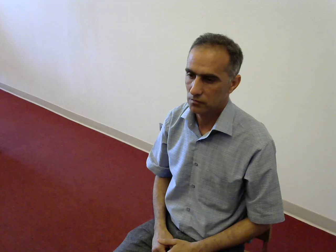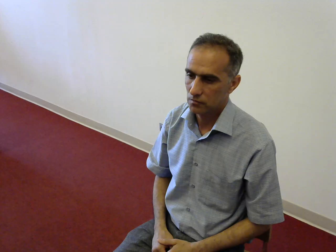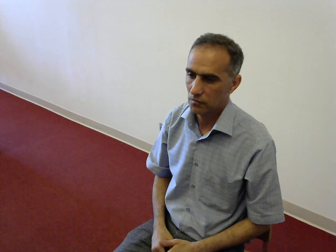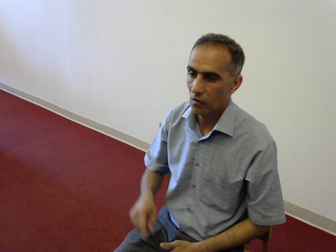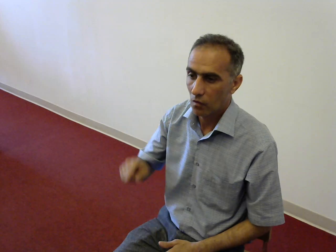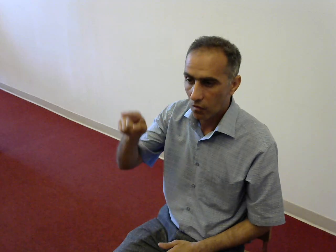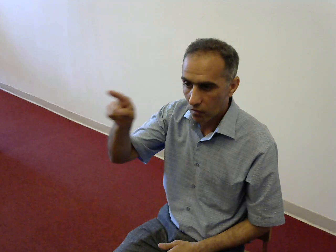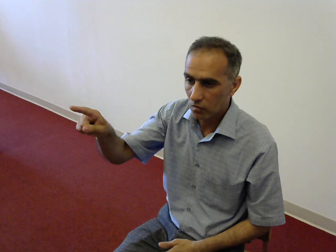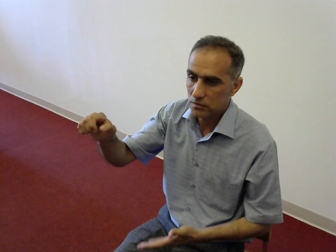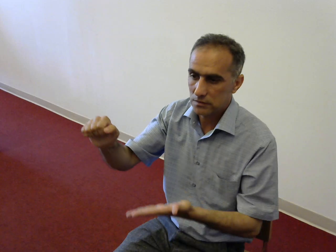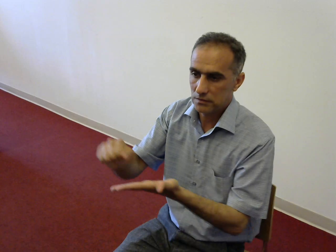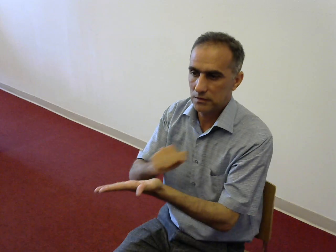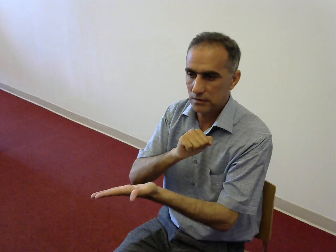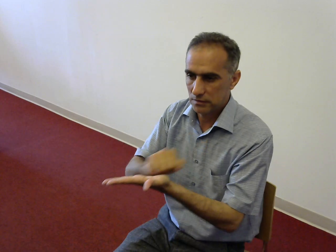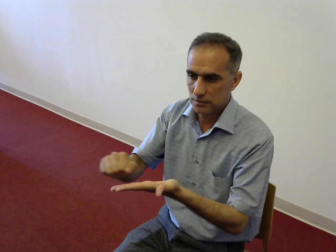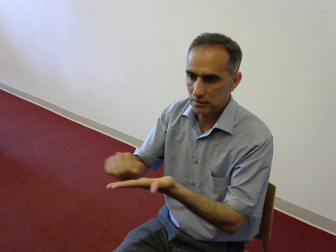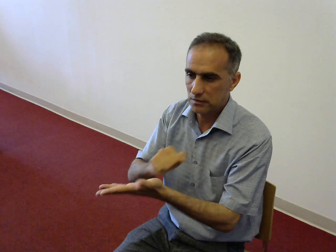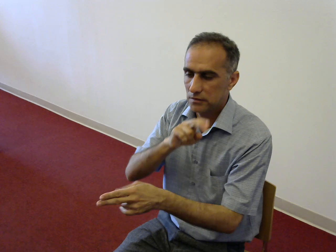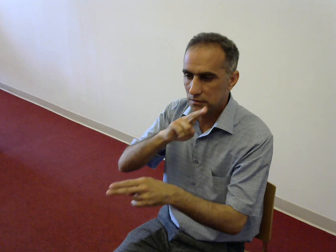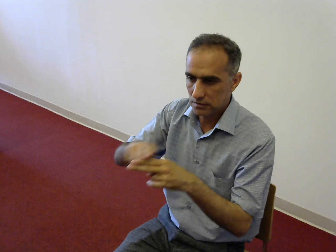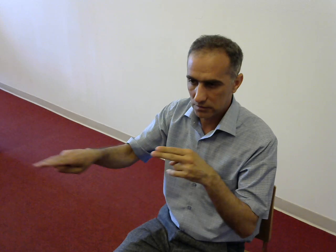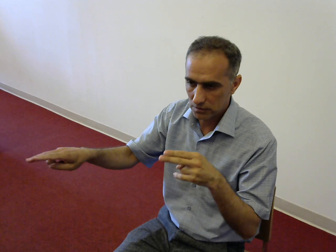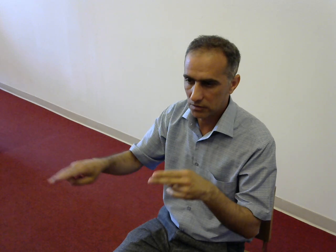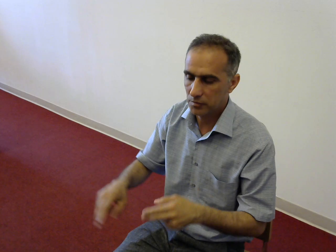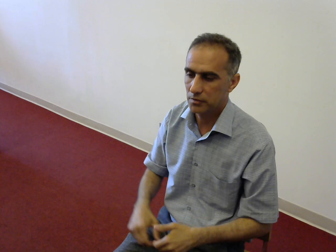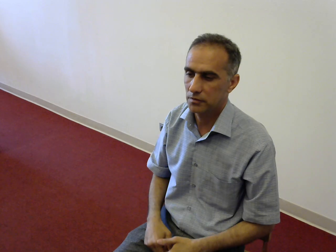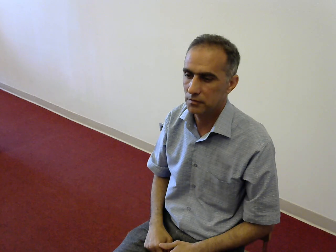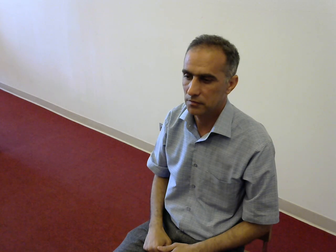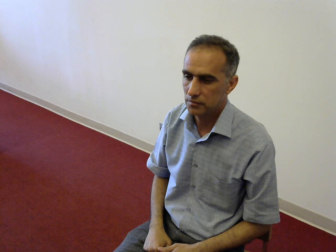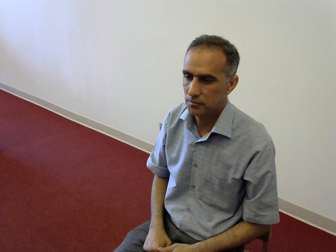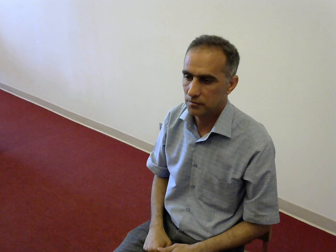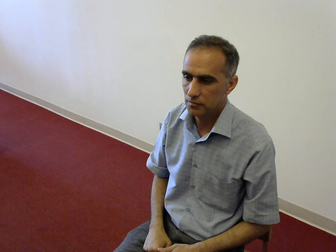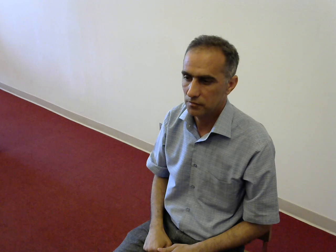O sənədlərini itirib